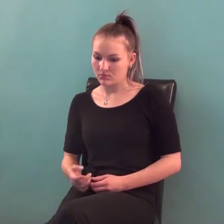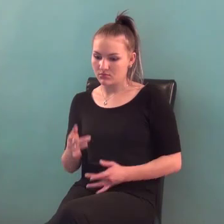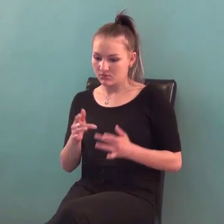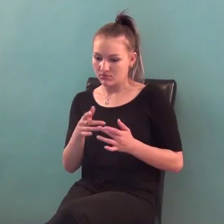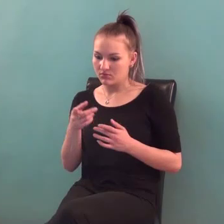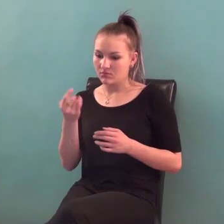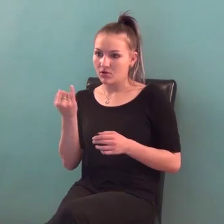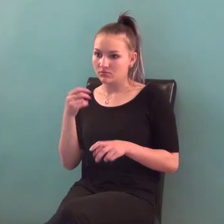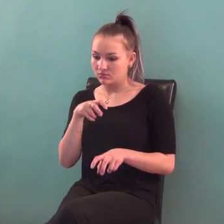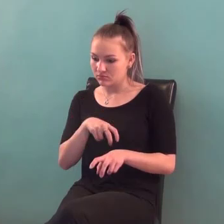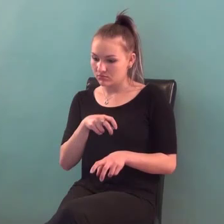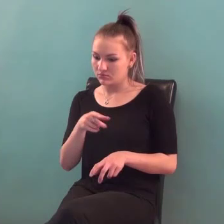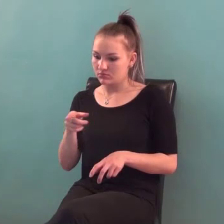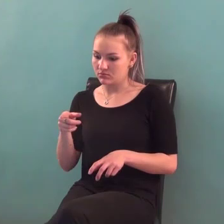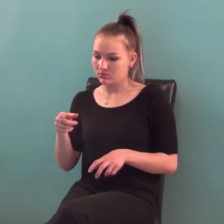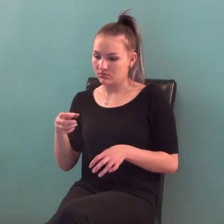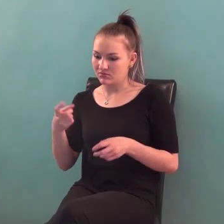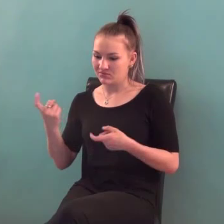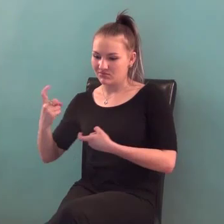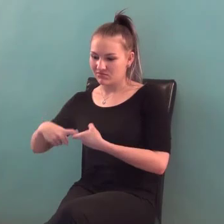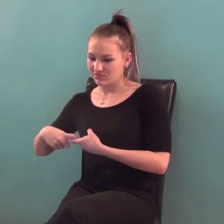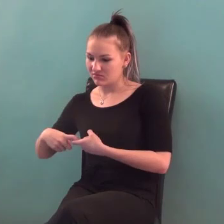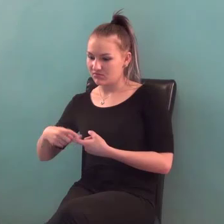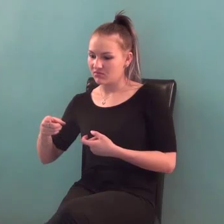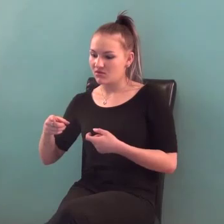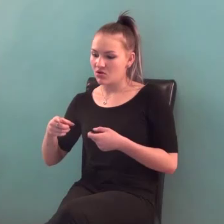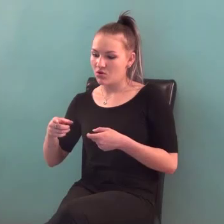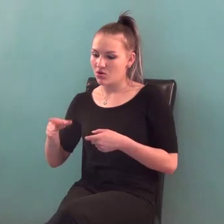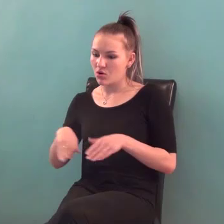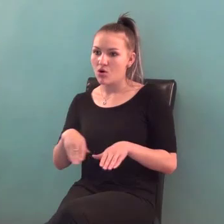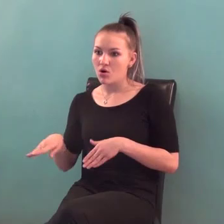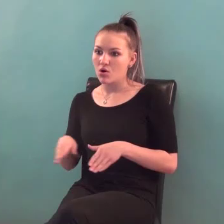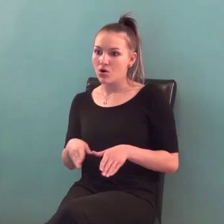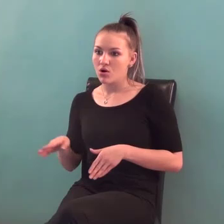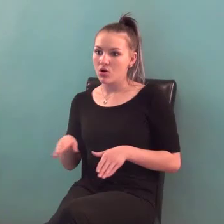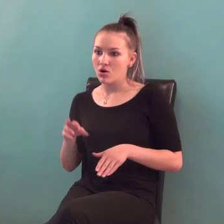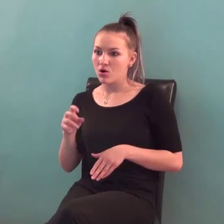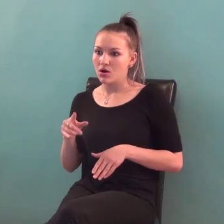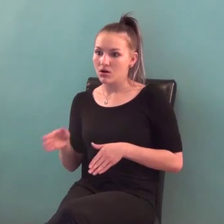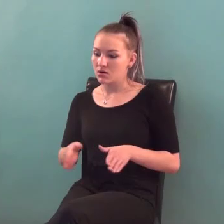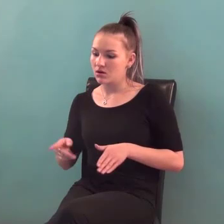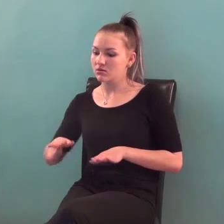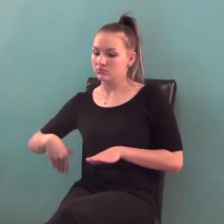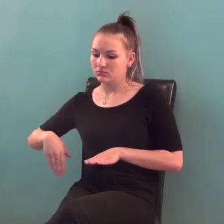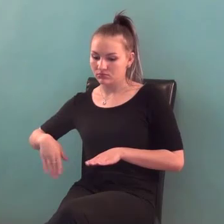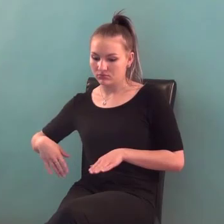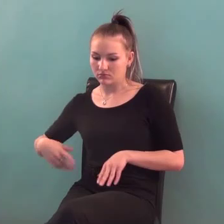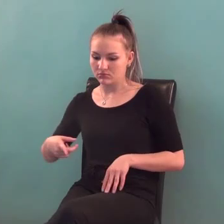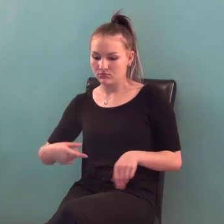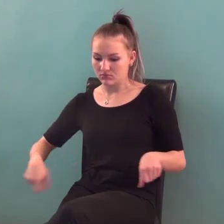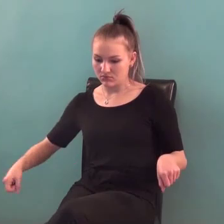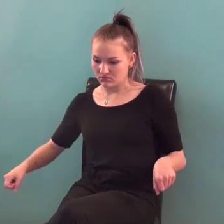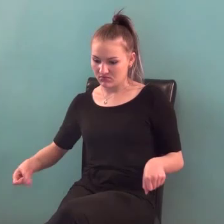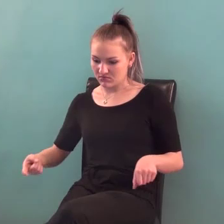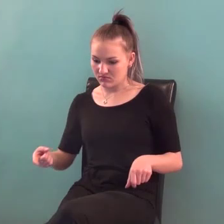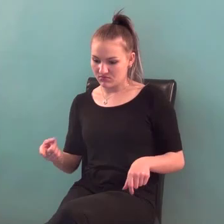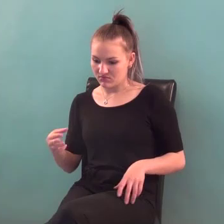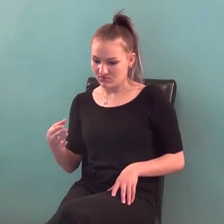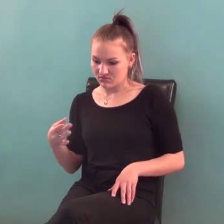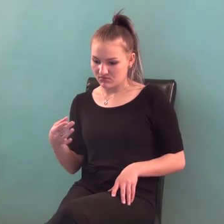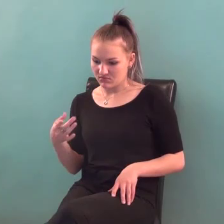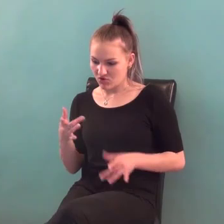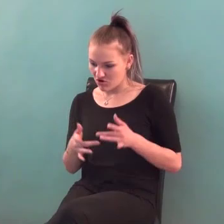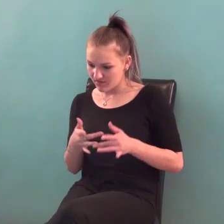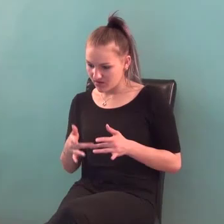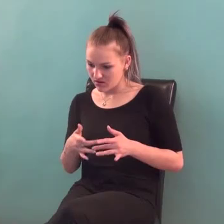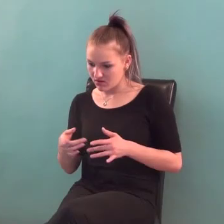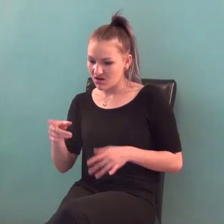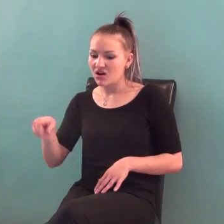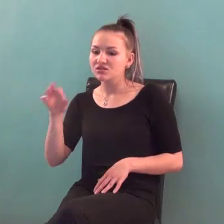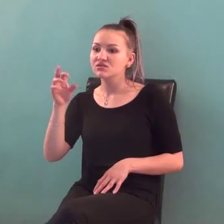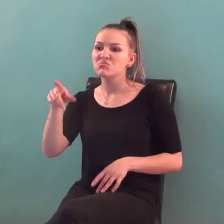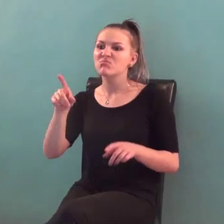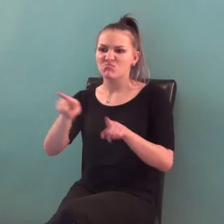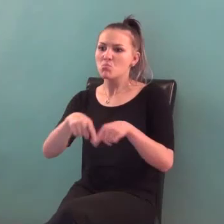Jest rower wraz z dzieckiem siedzącym z tyłu, rower z przyczepą, łyżwy, hulajnoga, motor, motorower i skuter.